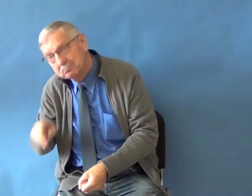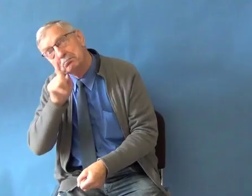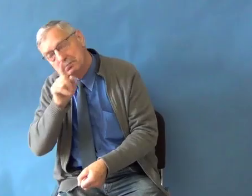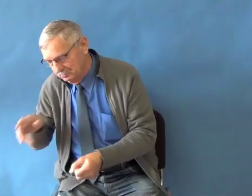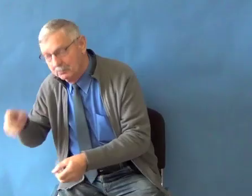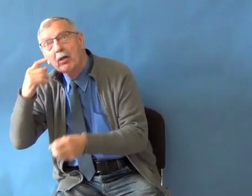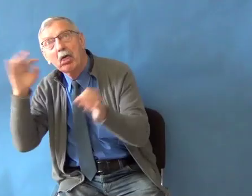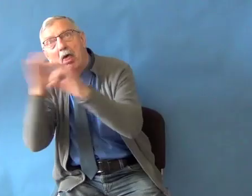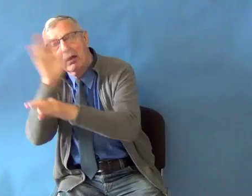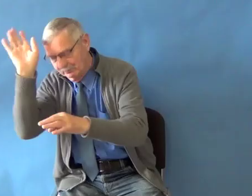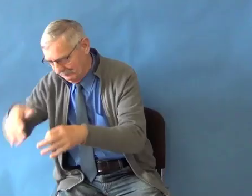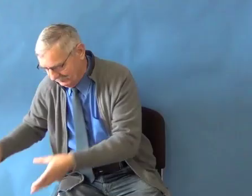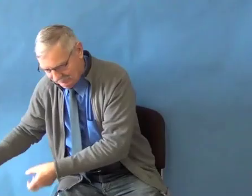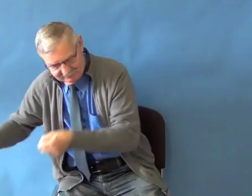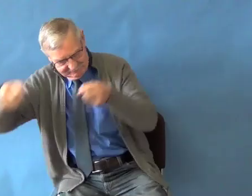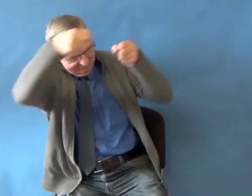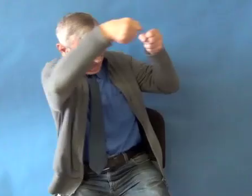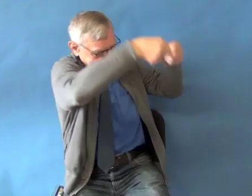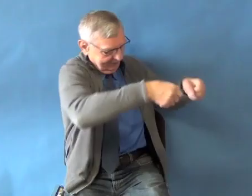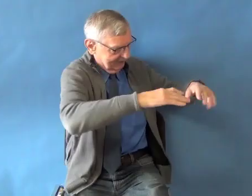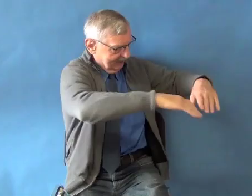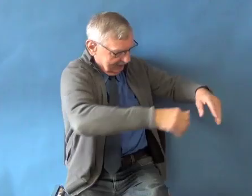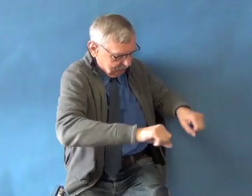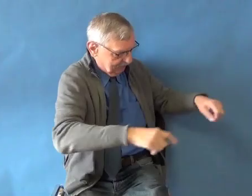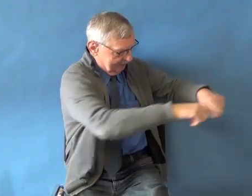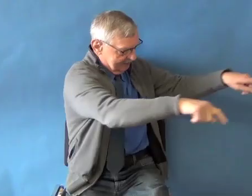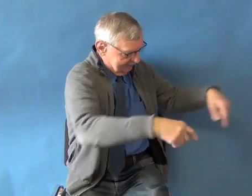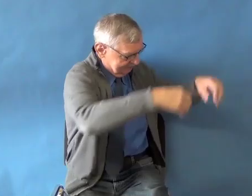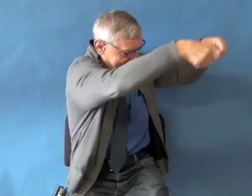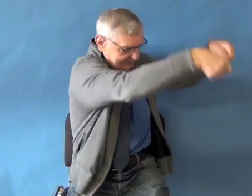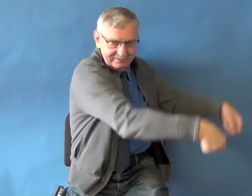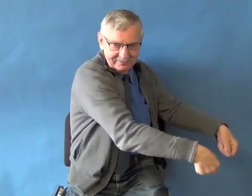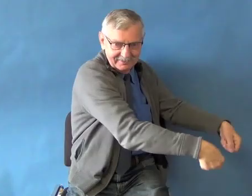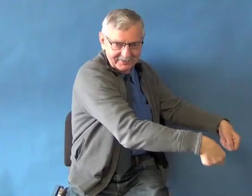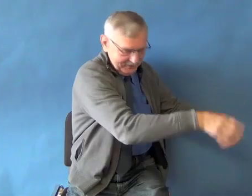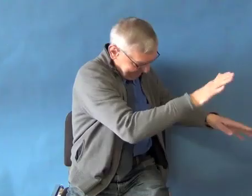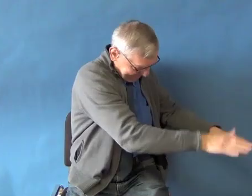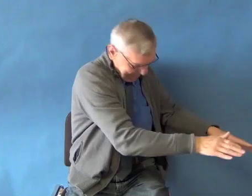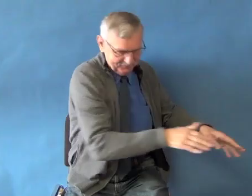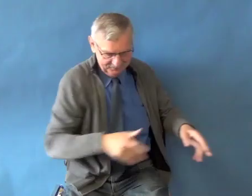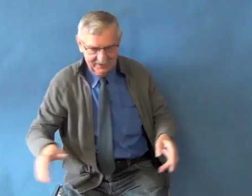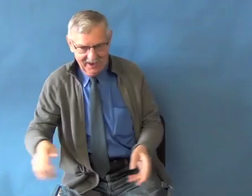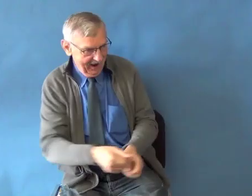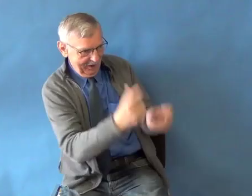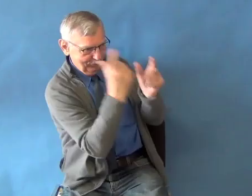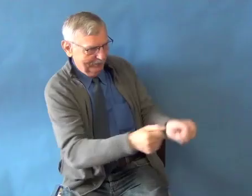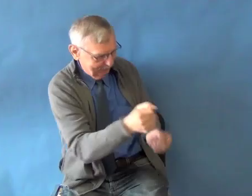Nikt nie widział, nie zauważył więc zabrał kosz i odjechał.